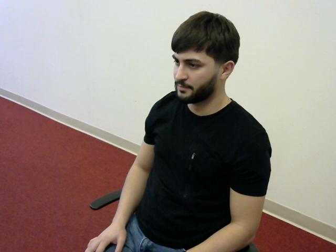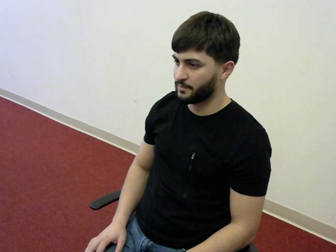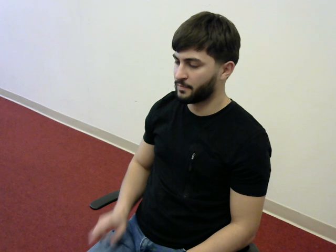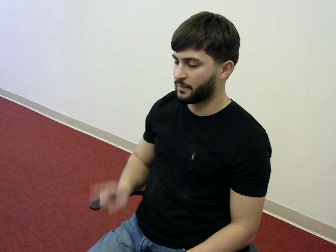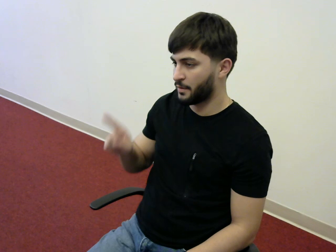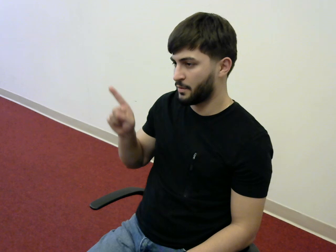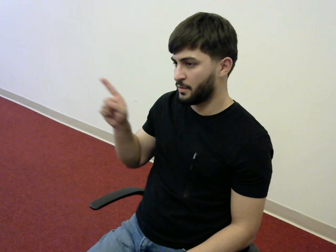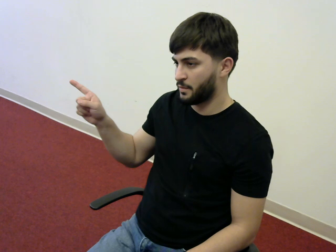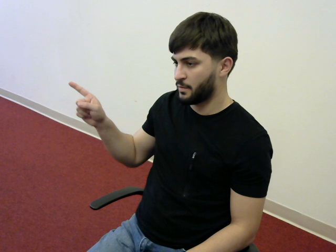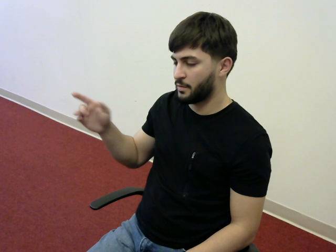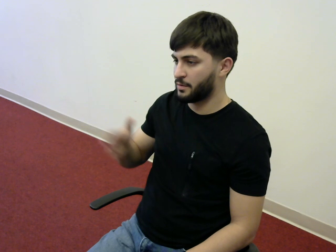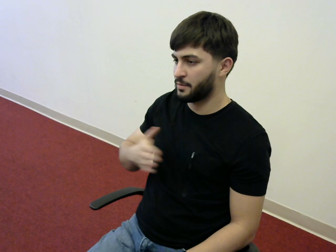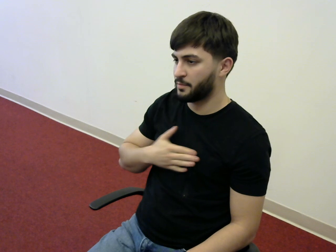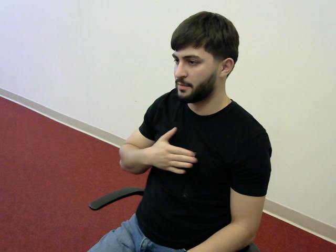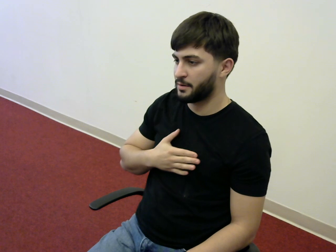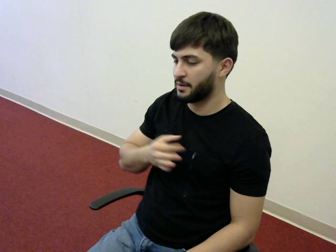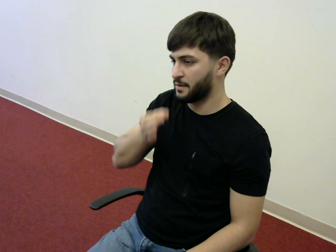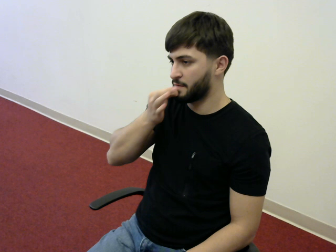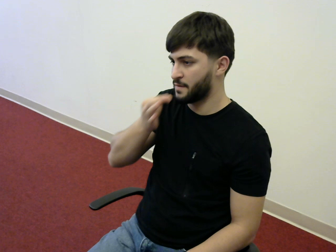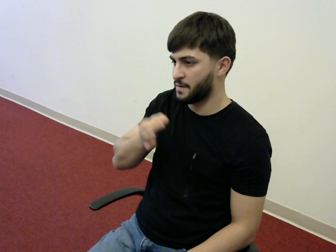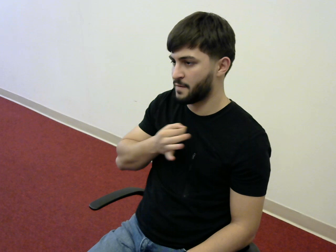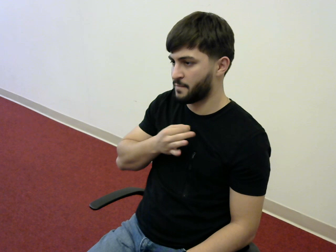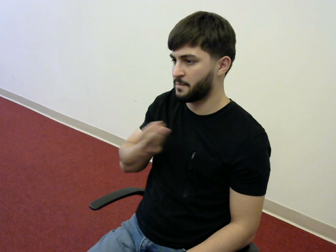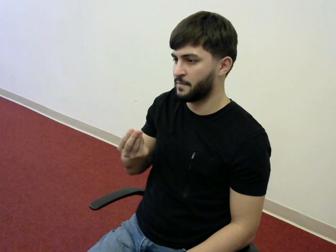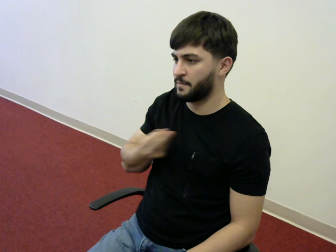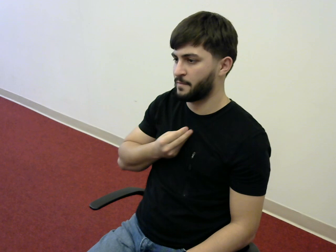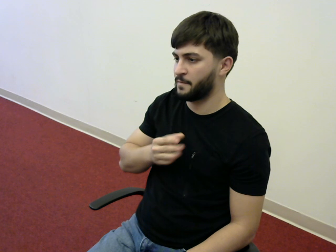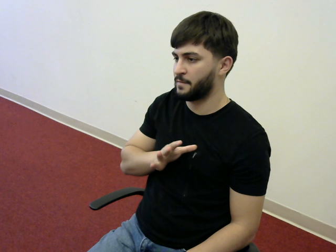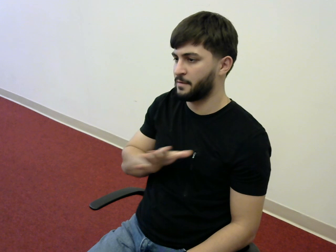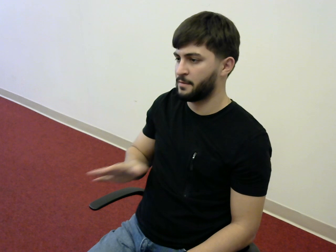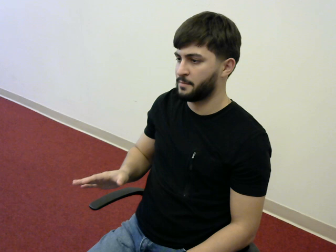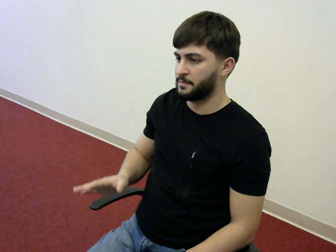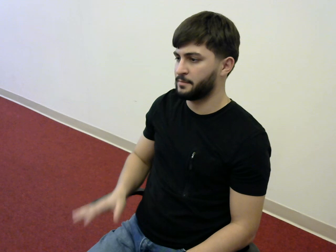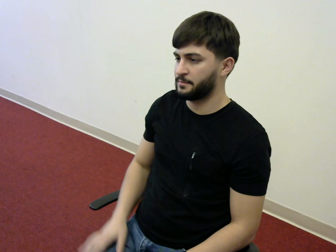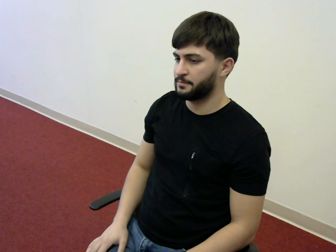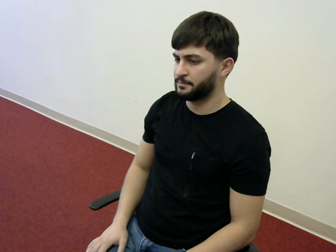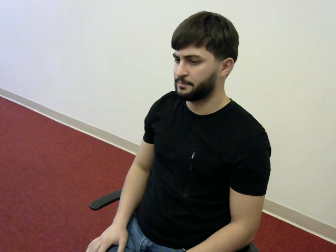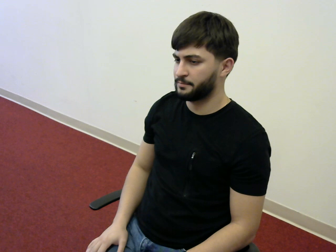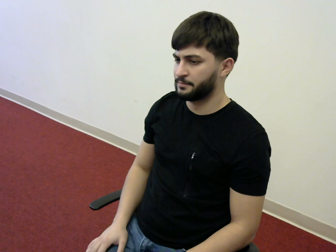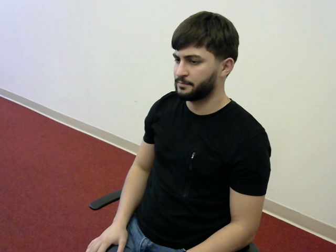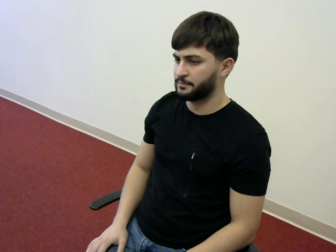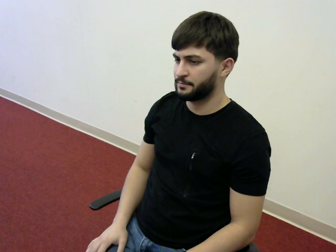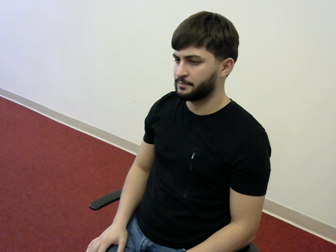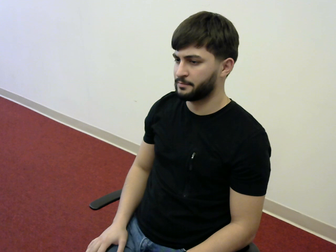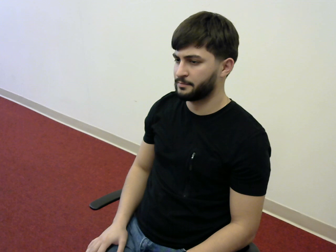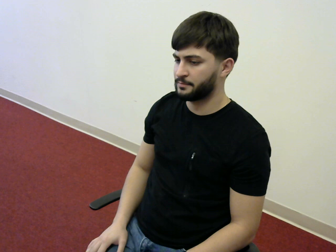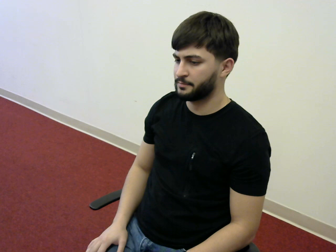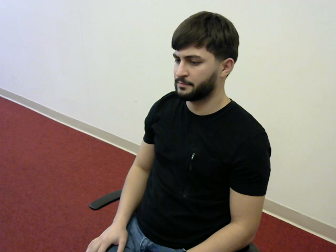O mənə cavab verməyib